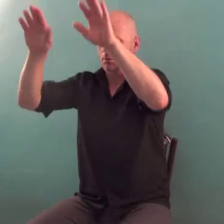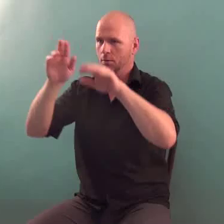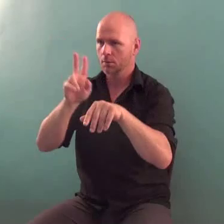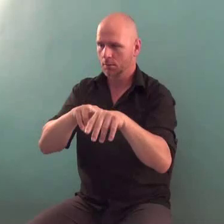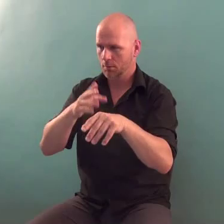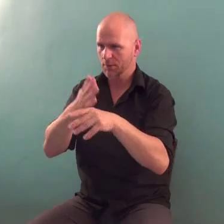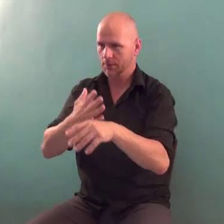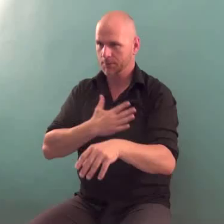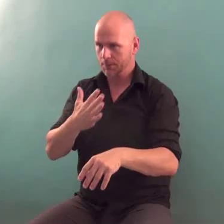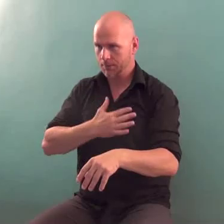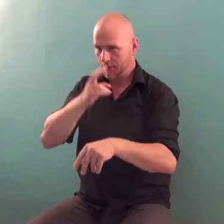Policjant ma już przeczucie.